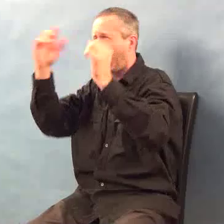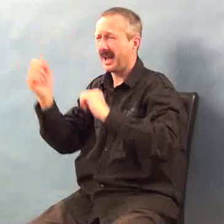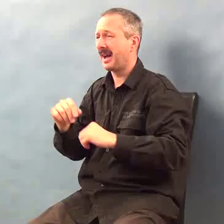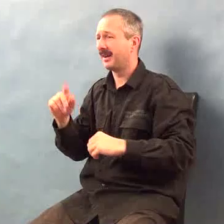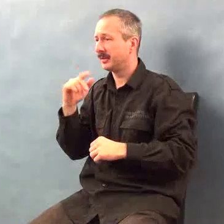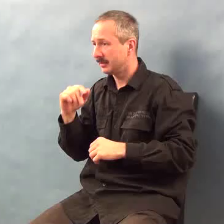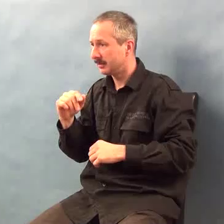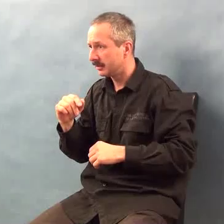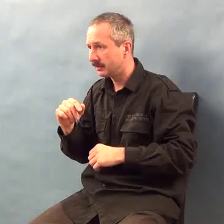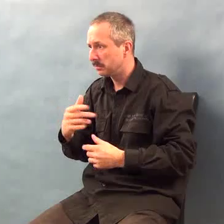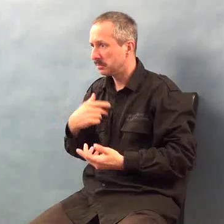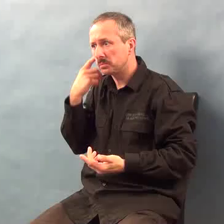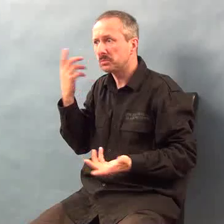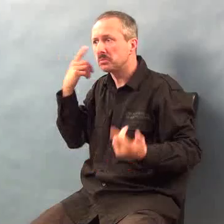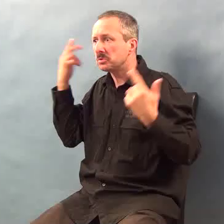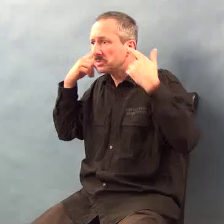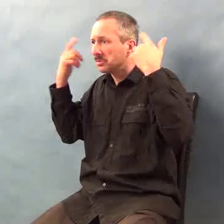Mężczyzna słucha ich i dziwi się, bo nic nie słyszał.